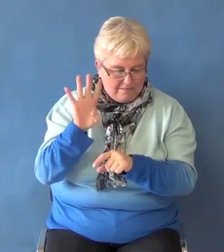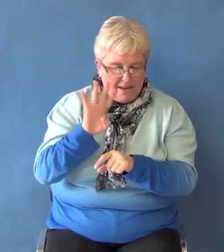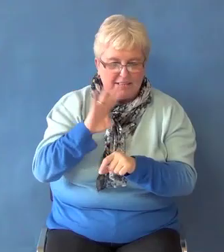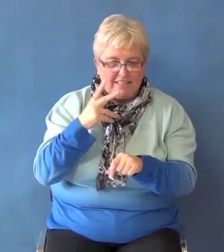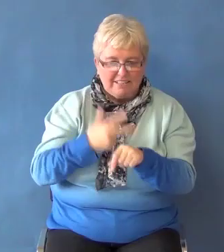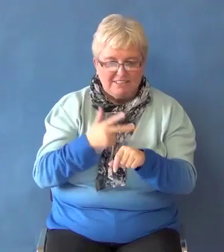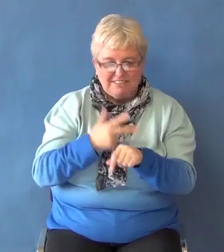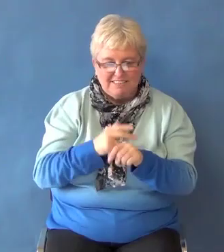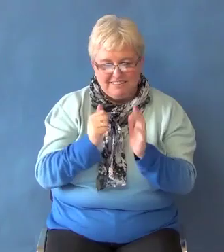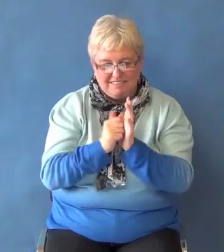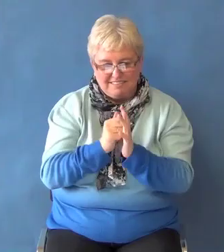Czwarta trzydzieści.